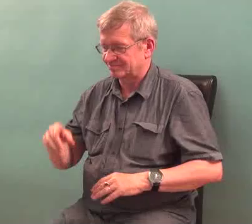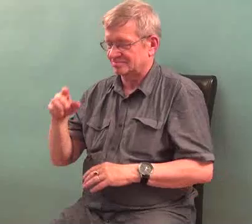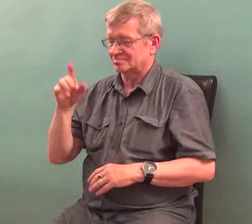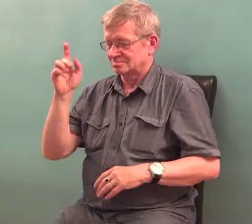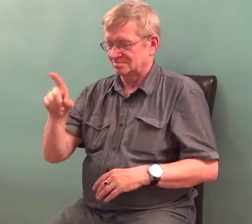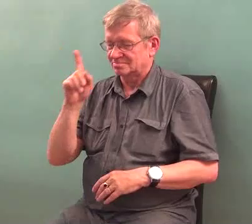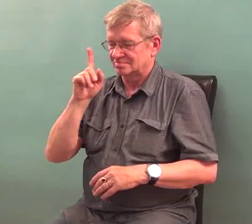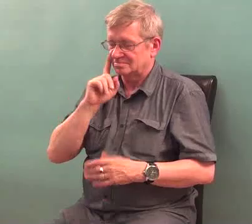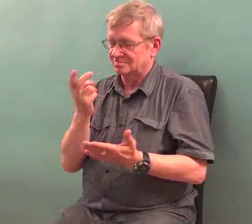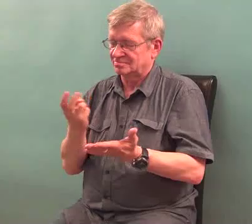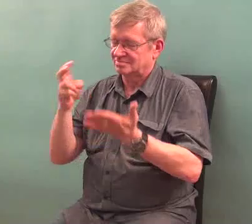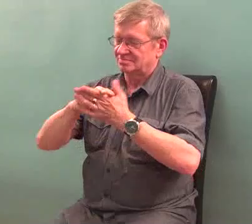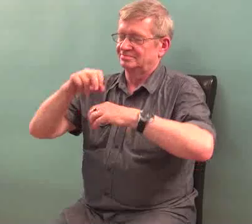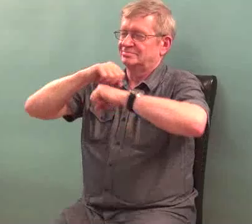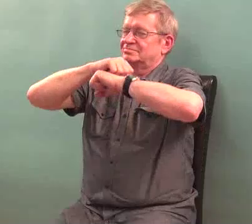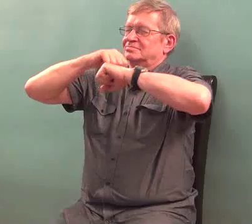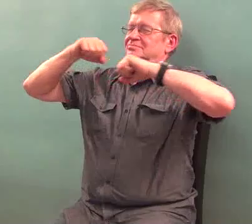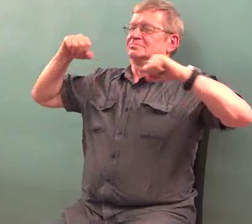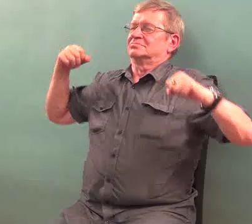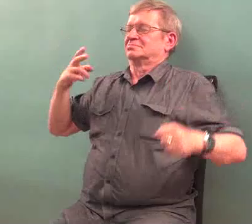Chłopiec wstał, przeciągnął się i popatrzył...